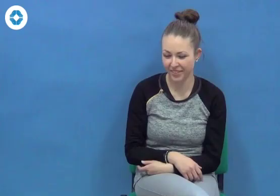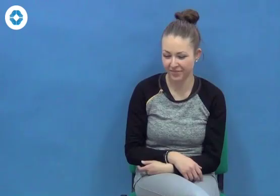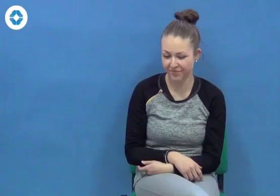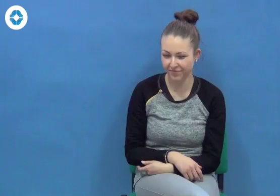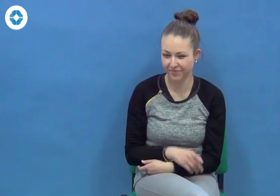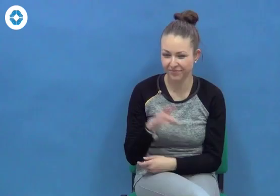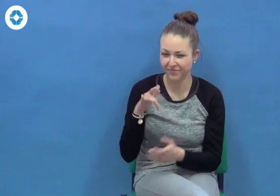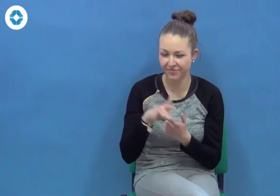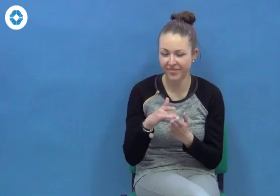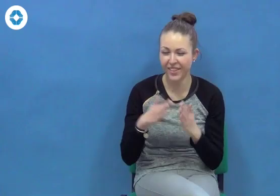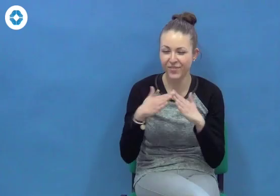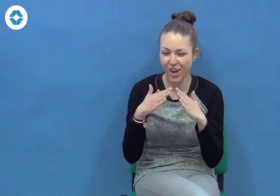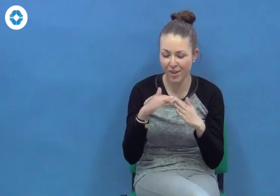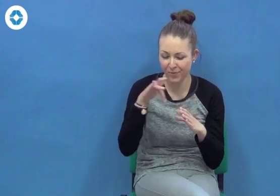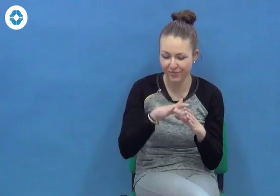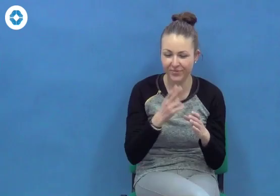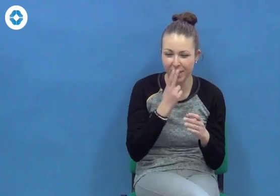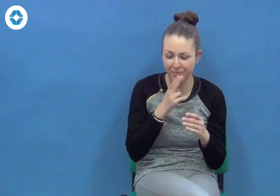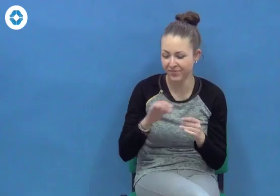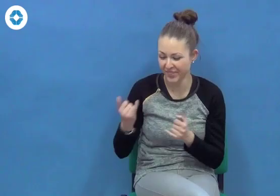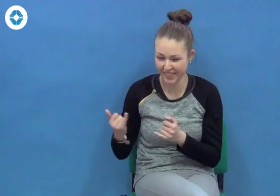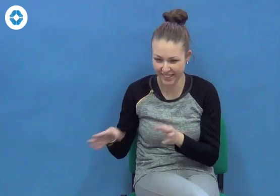Charlie Chaplin razem z małym chłopcem są w domu.